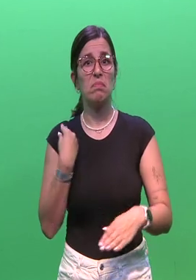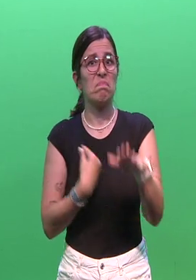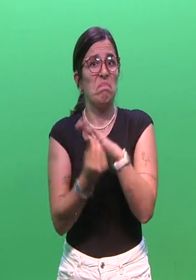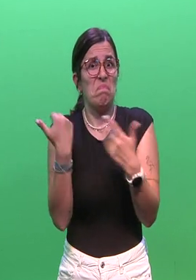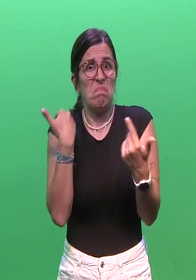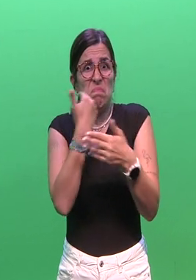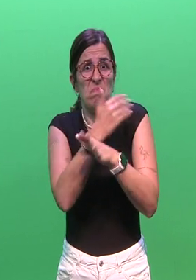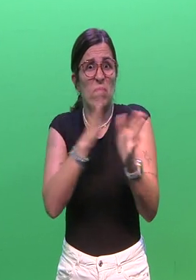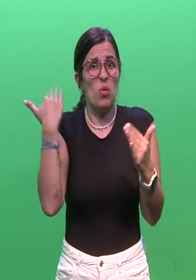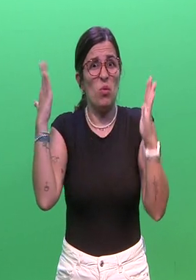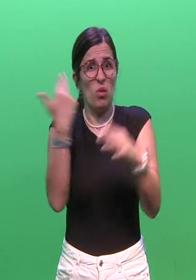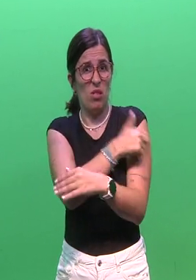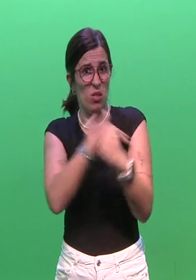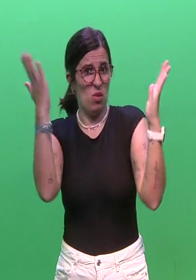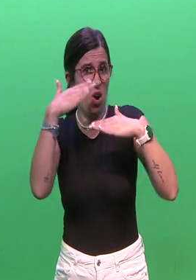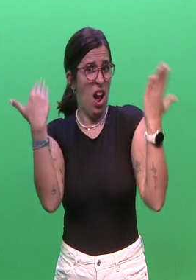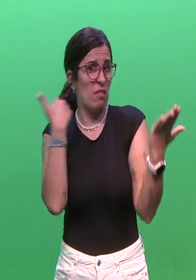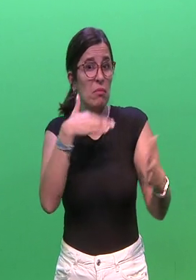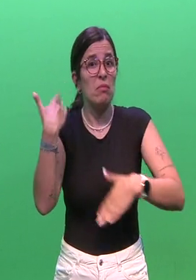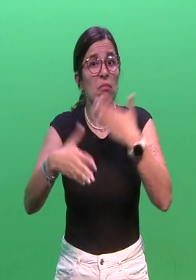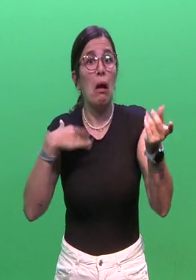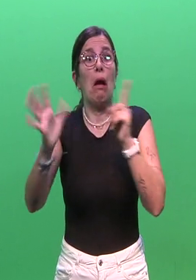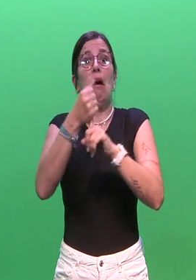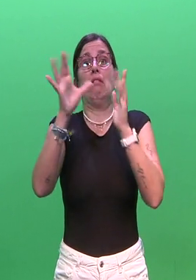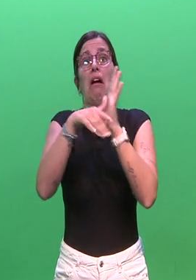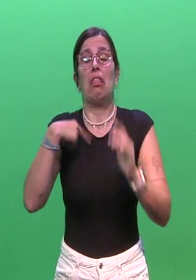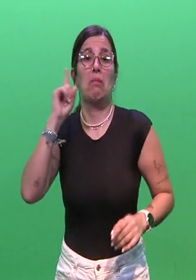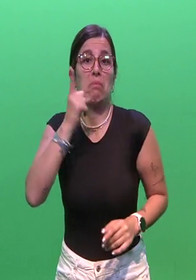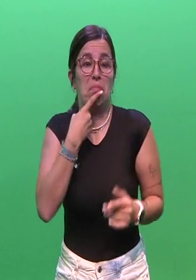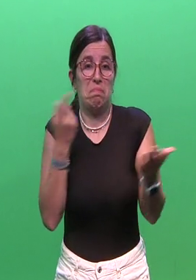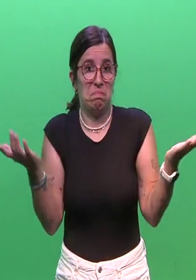Quan vaig néixer no se sabia, no hi havia hospitals, però després van trobar que era sorda, més tard.